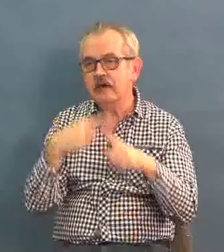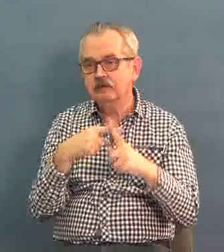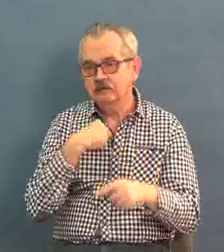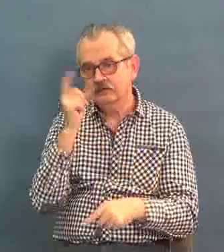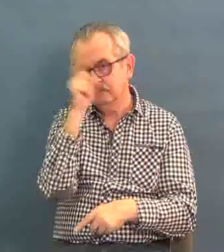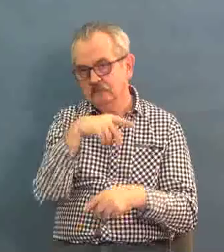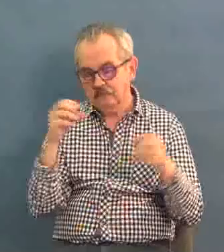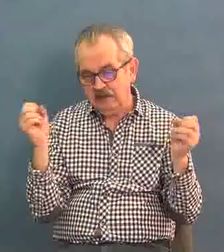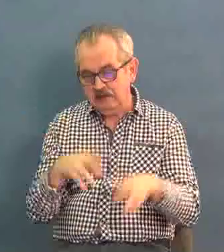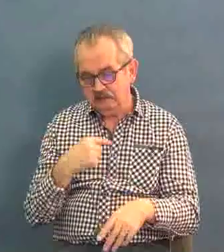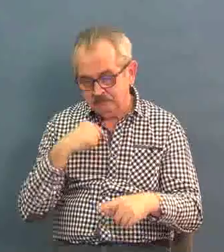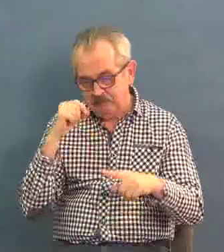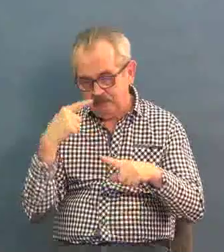Ja idę do kina na seks.